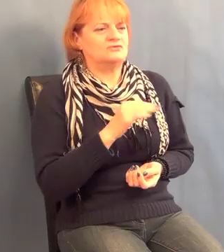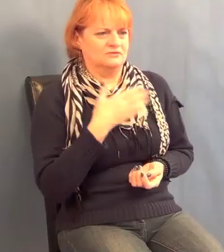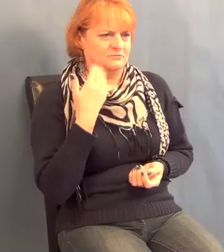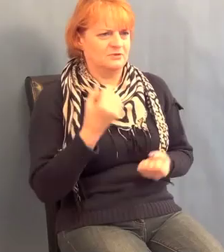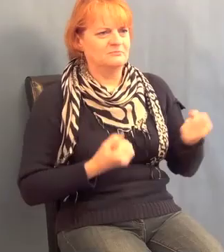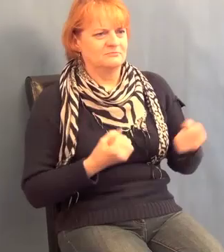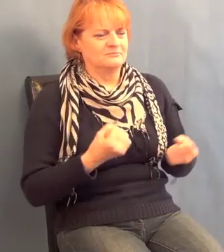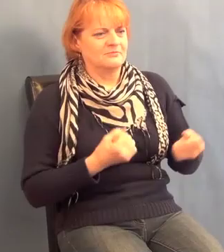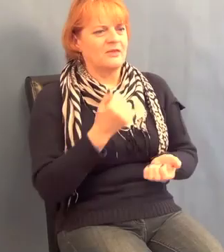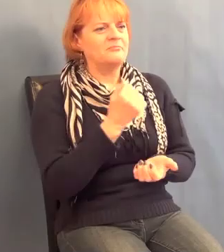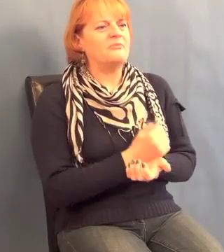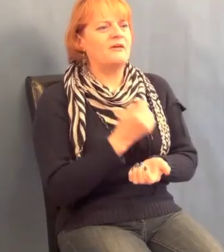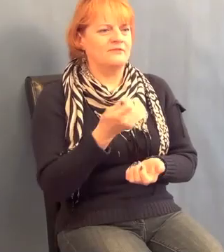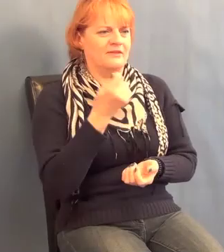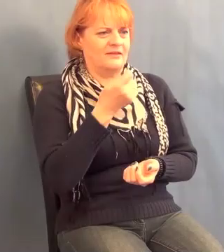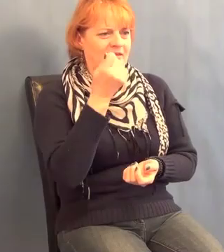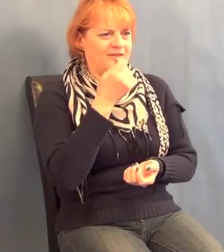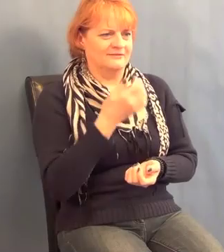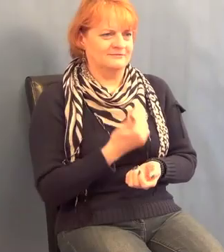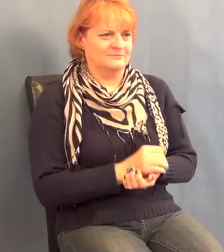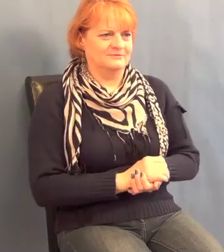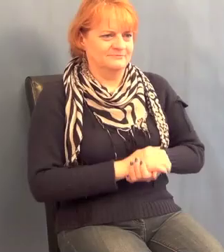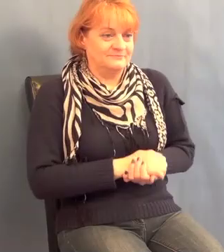Jeszcze nie mam samochodu, nie mam prawa jazdy.